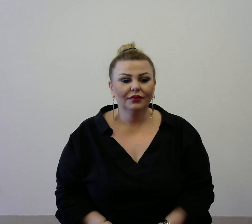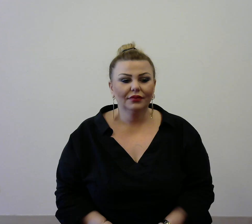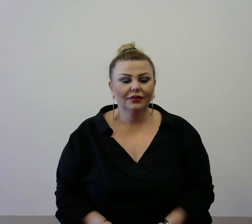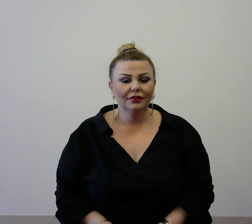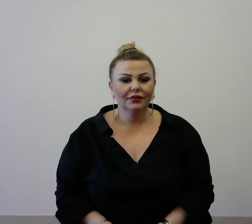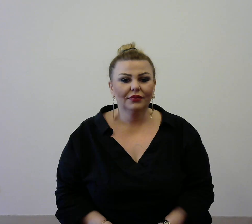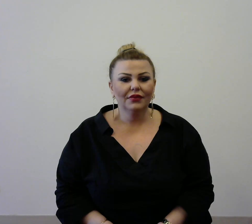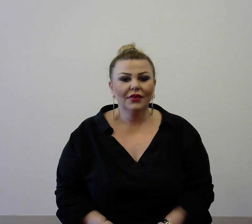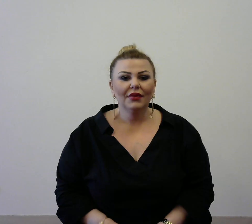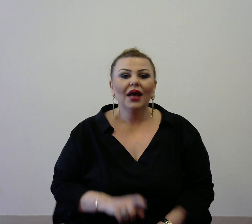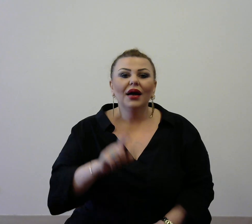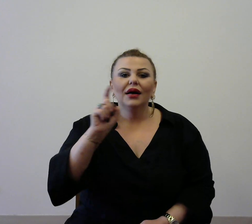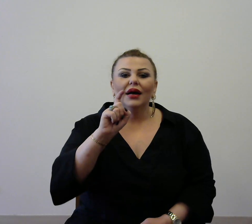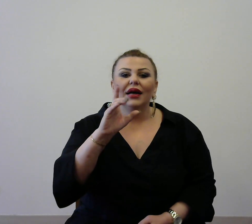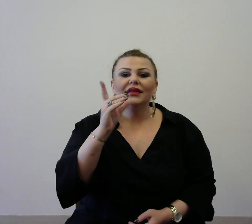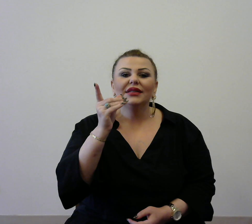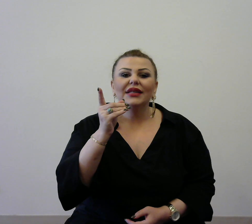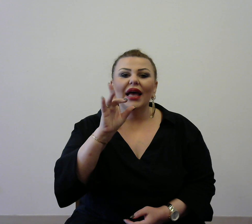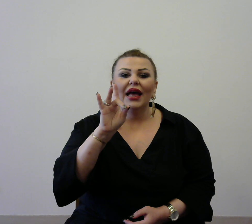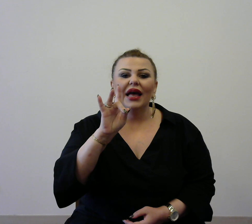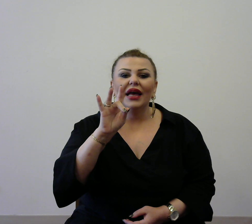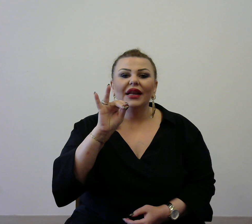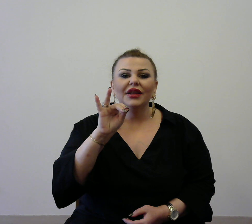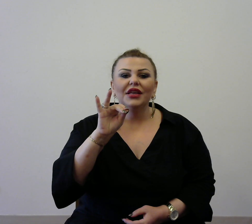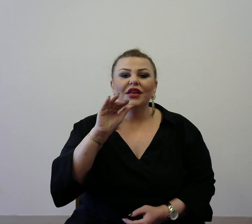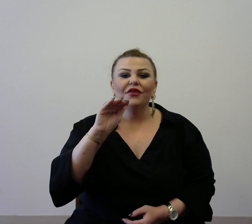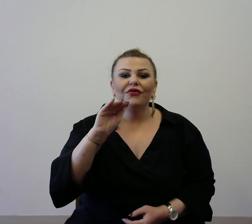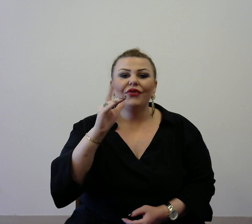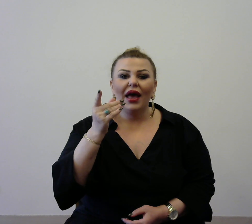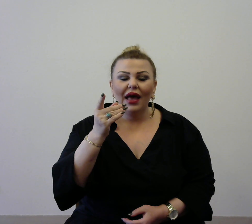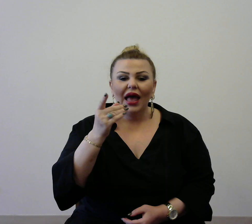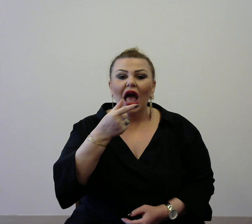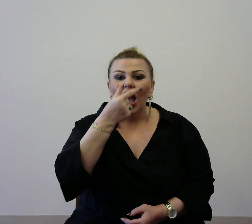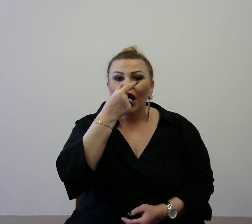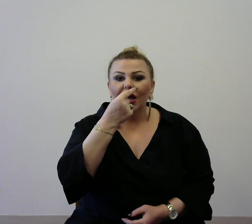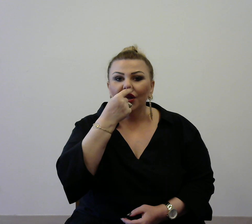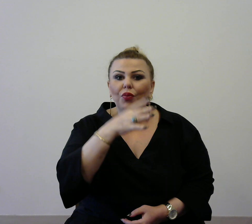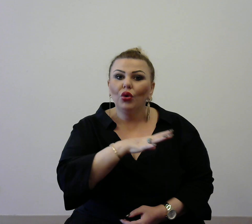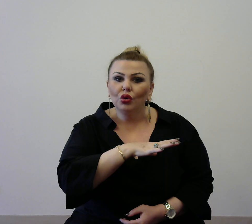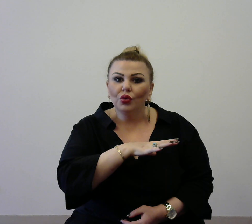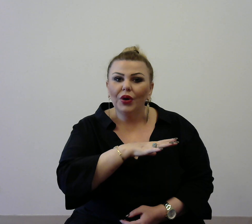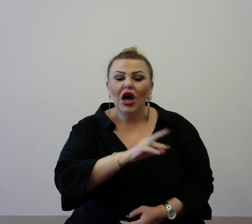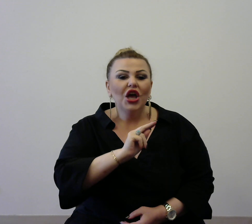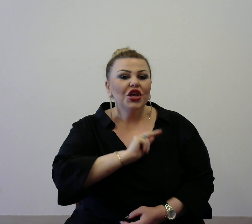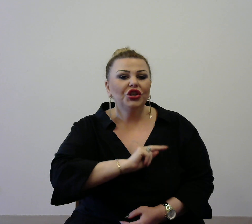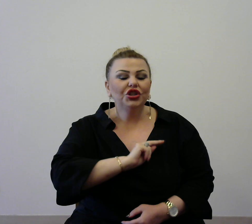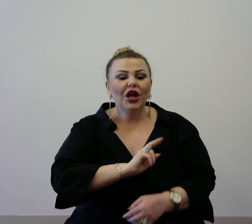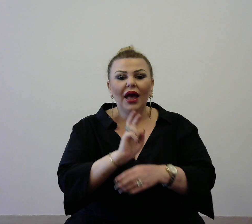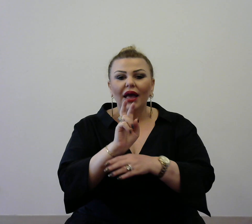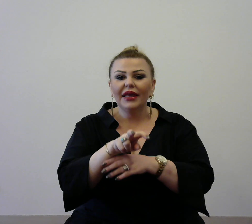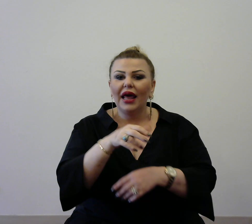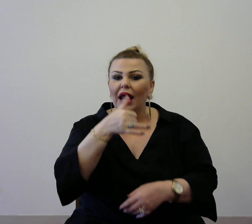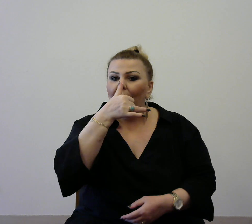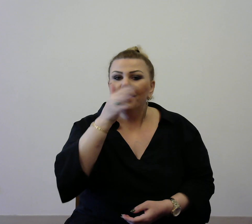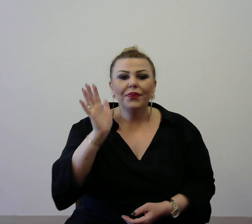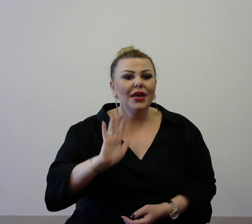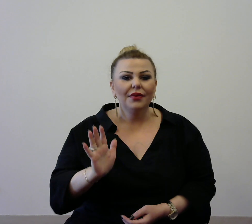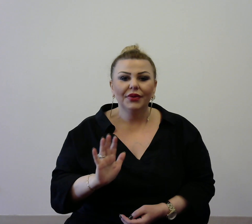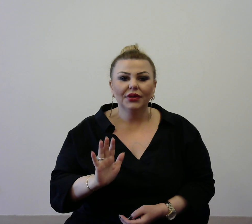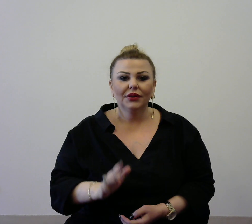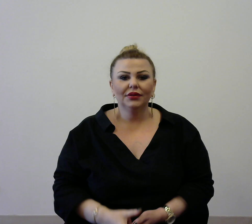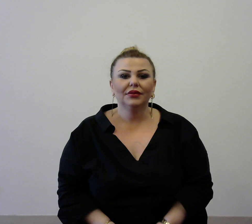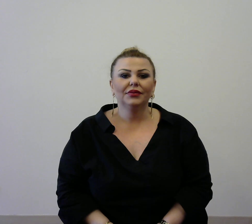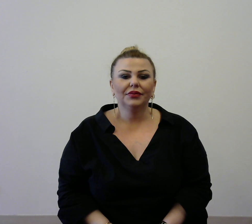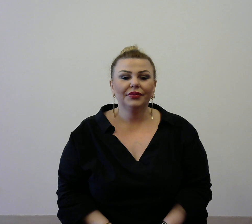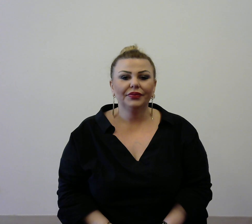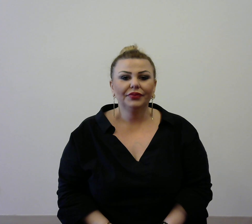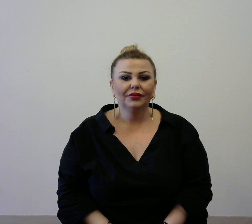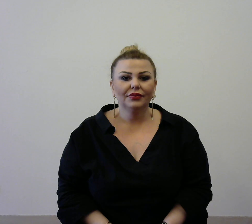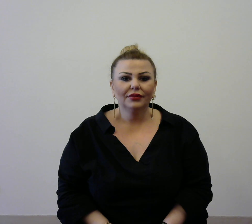Zərifə qrip olub, işə gələ bilmir